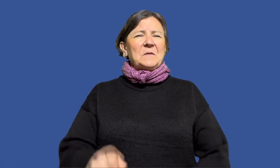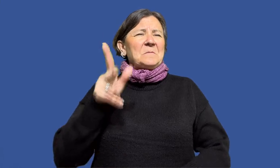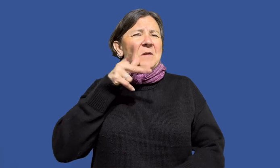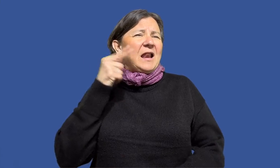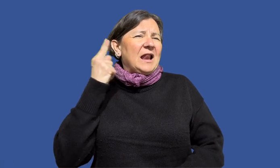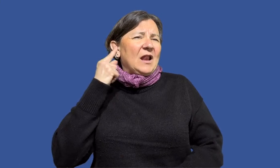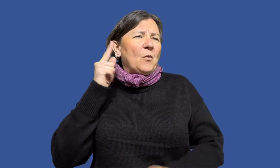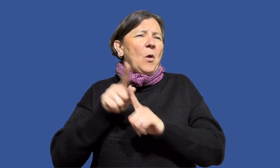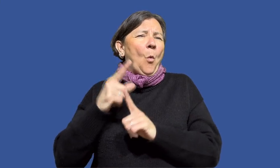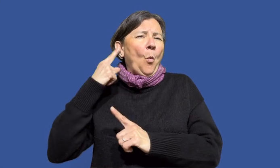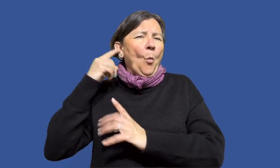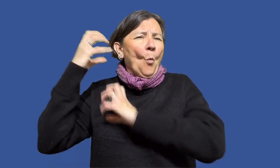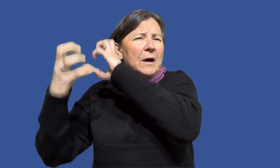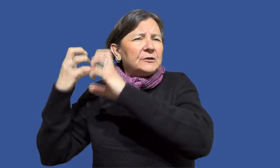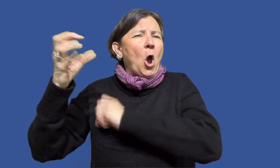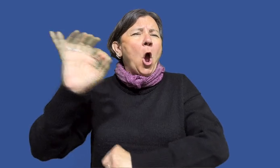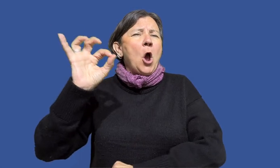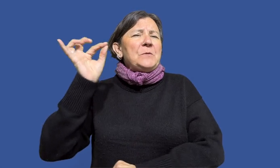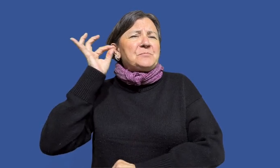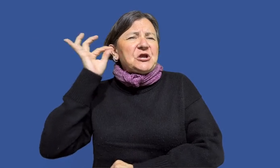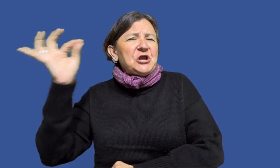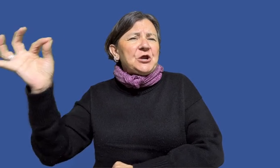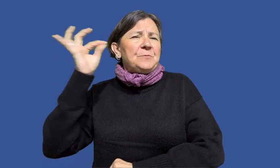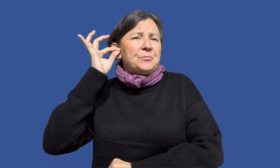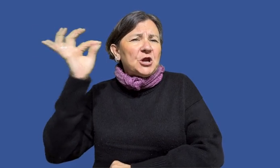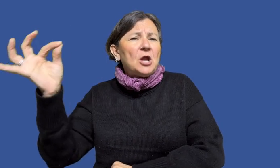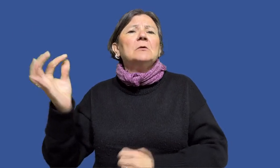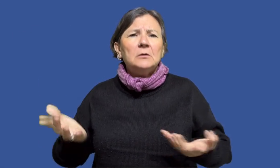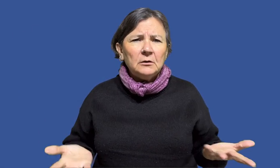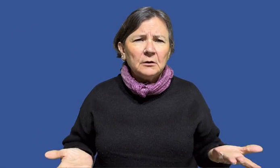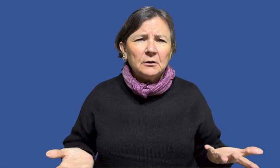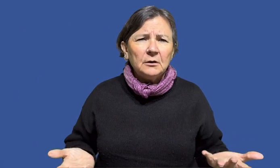Quan et fa mal sents sorolls, o sents un xiulet?